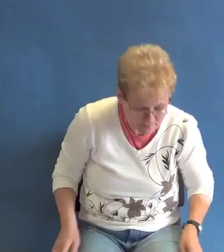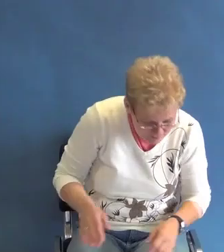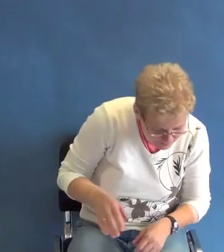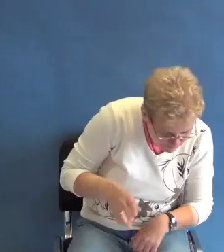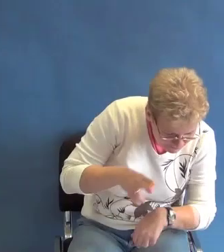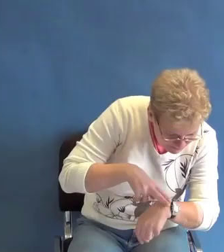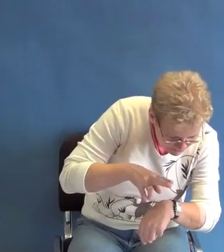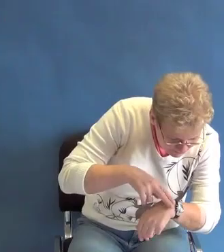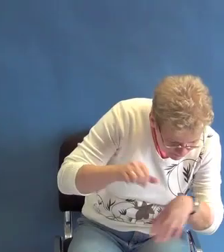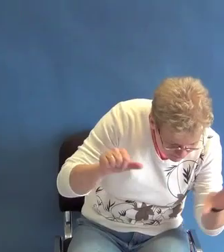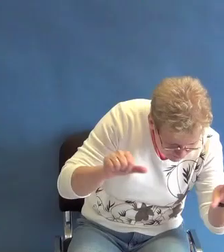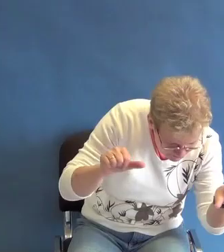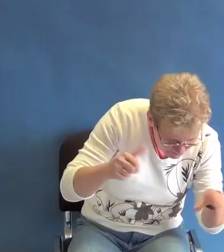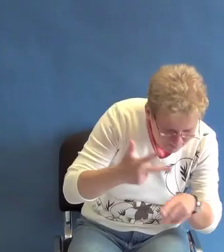Godzina szósta trzydzieści.